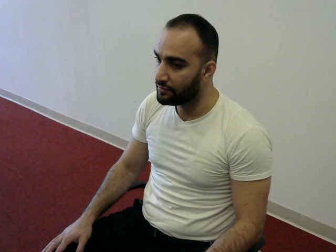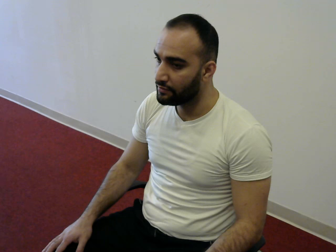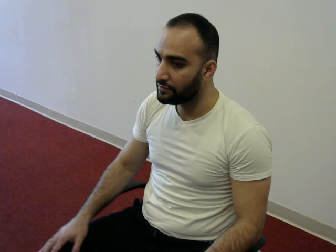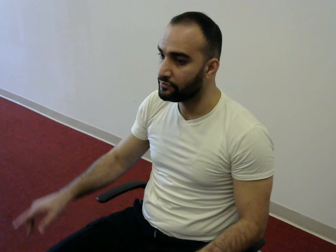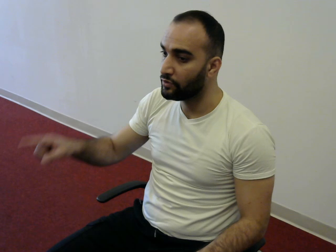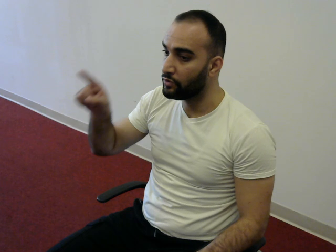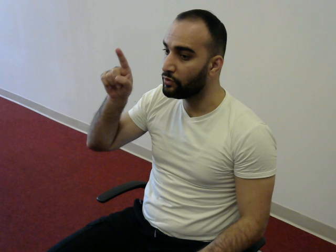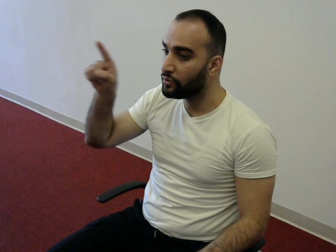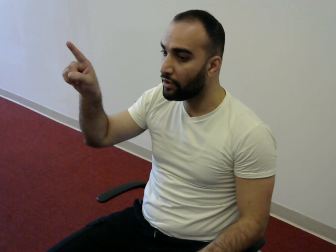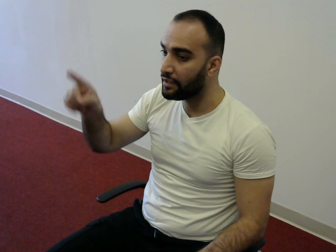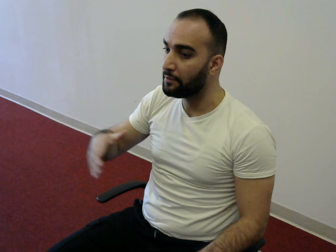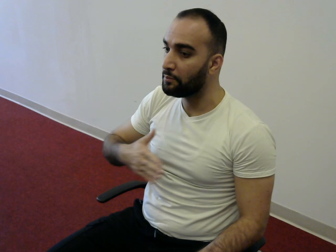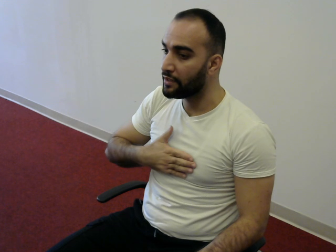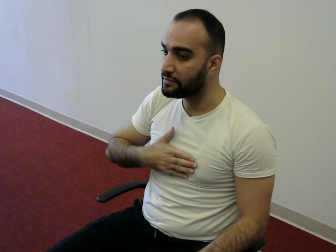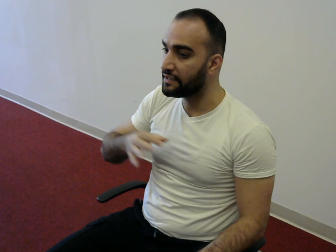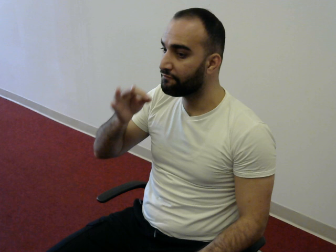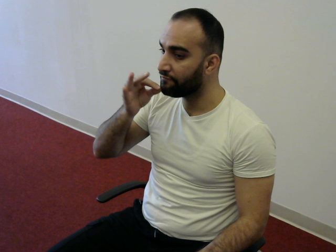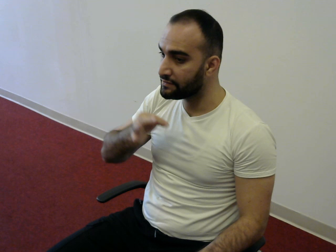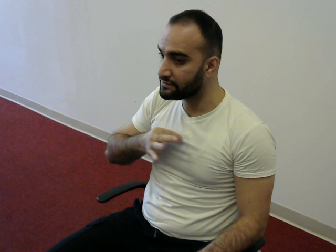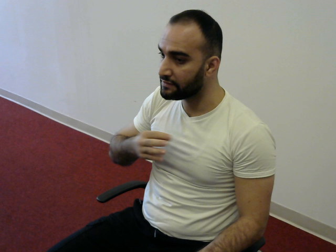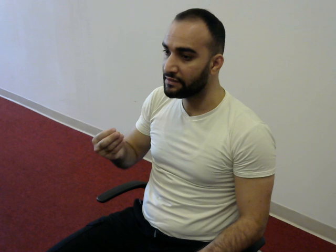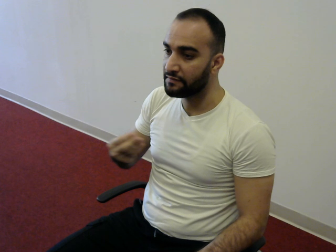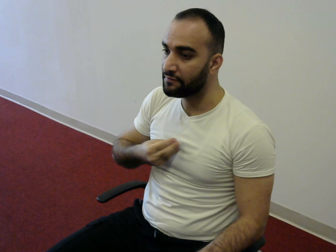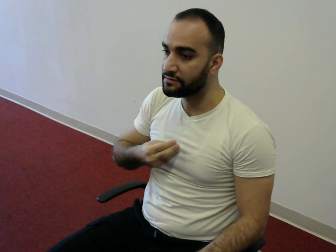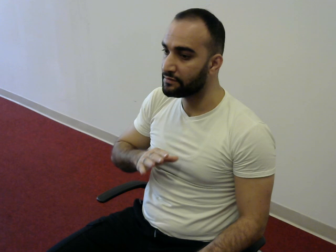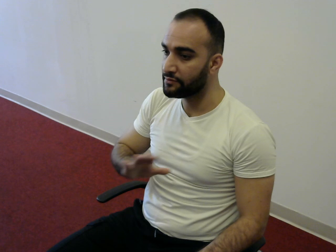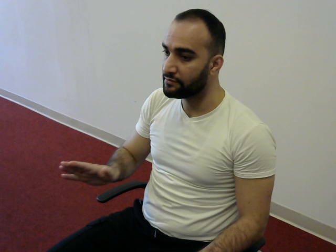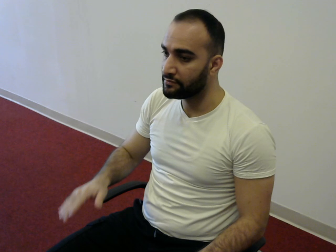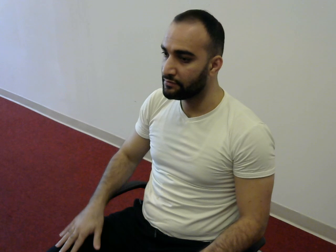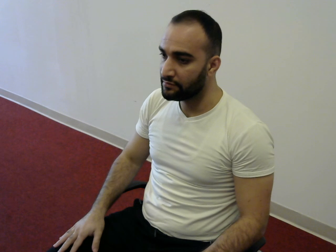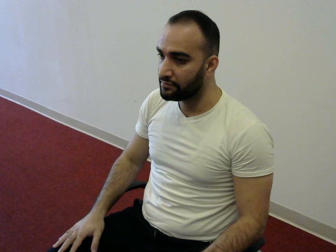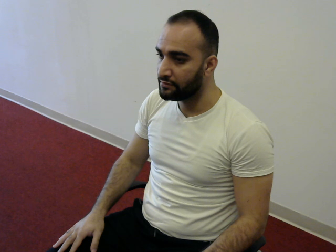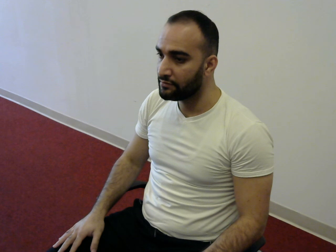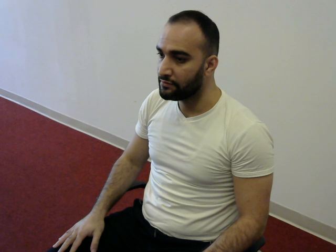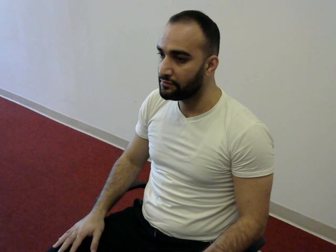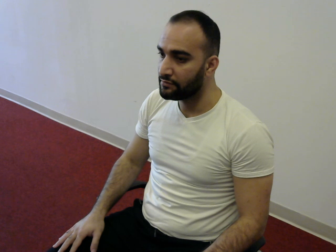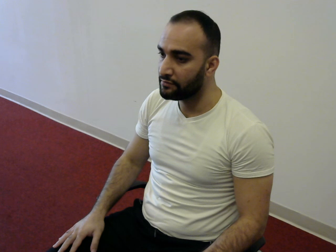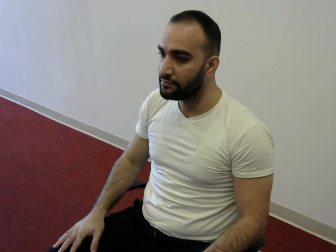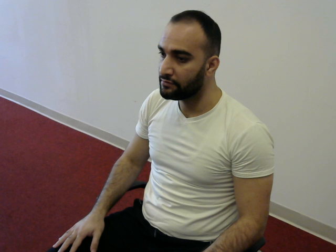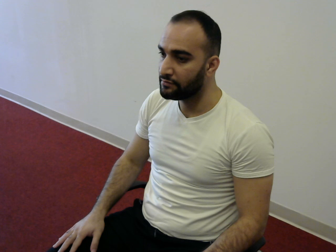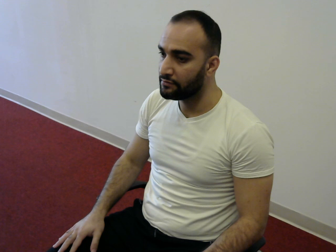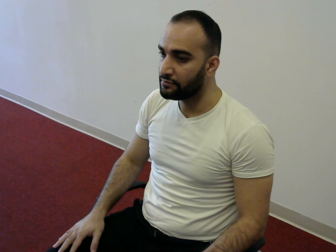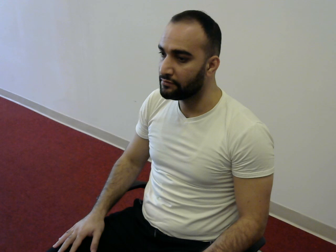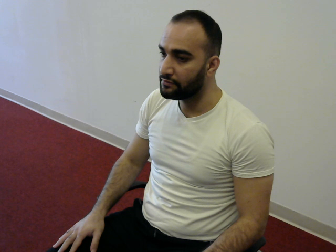O mənə cavab verməyib